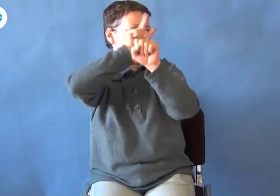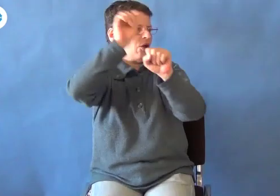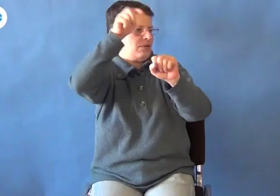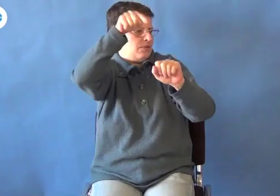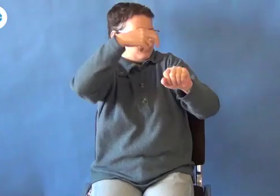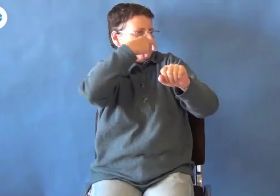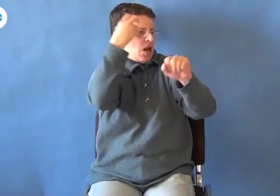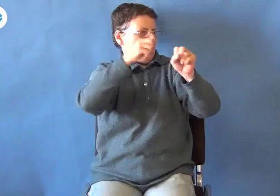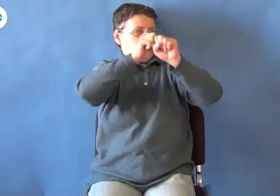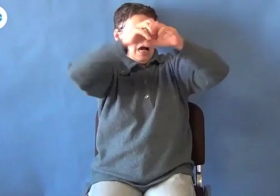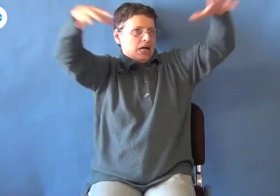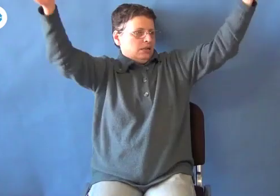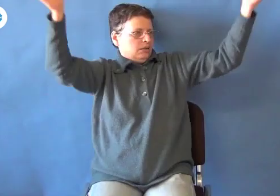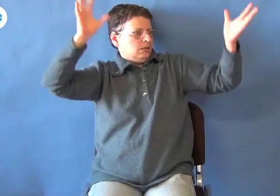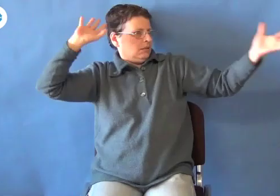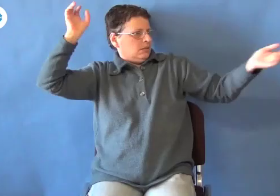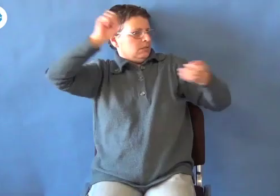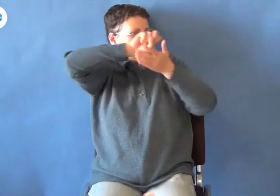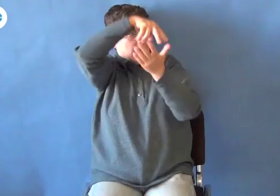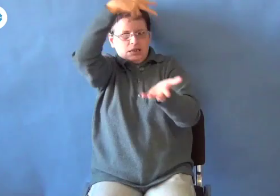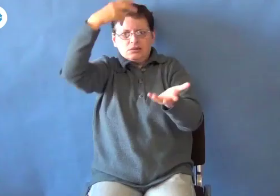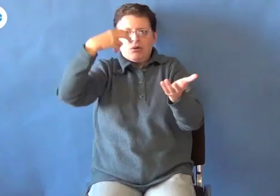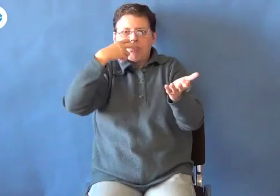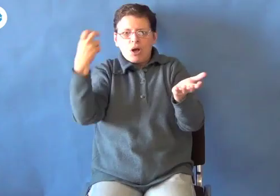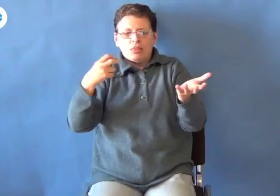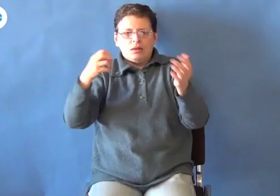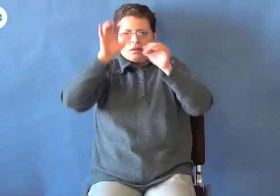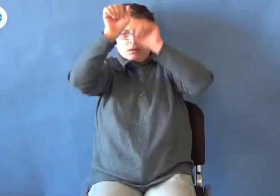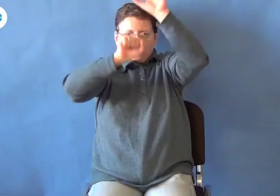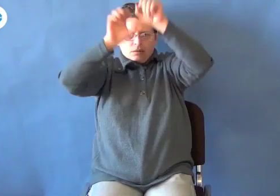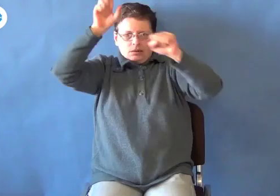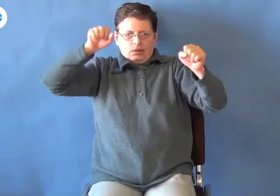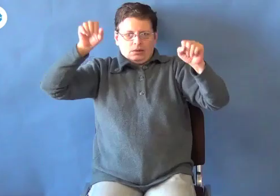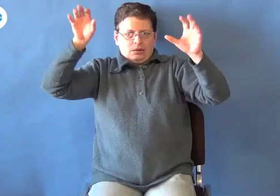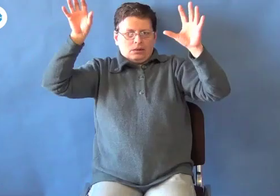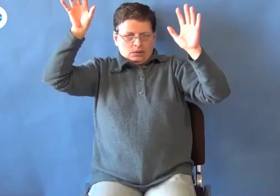Przypadkowo złapał za kabel elektryczny i było spięcie. Chłopak spadł.